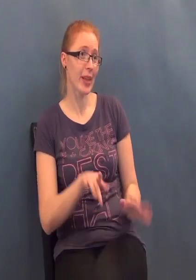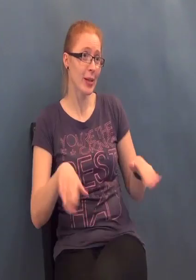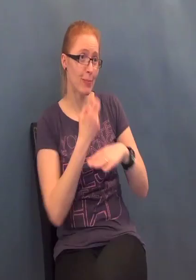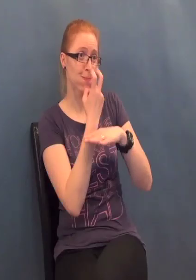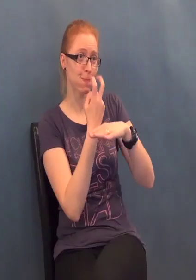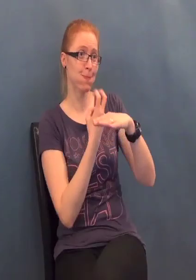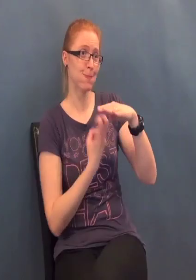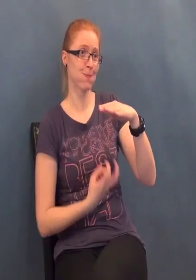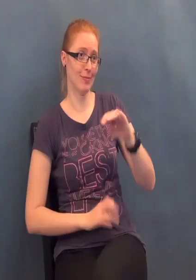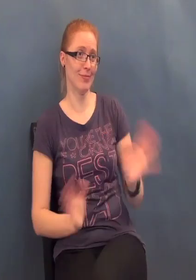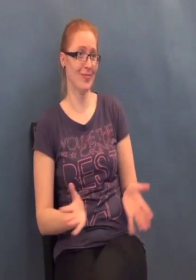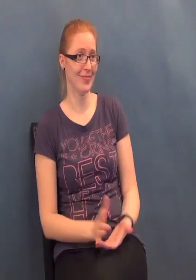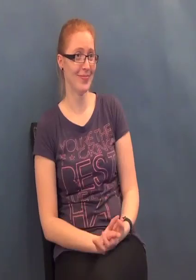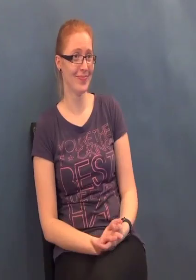Zanurkujesz i już.